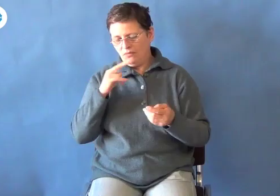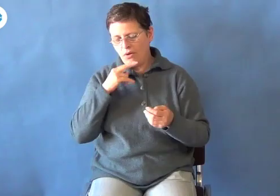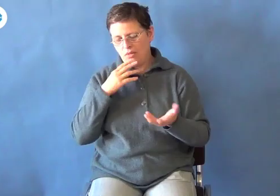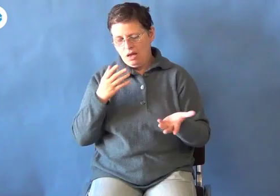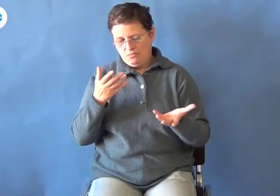Woda.